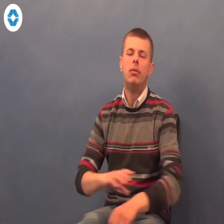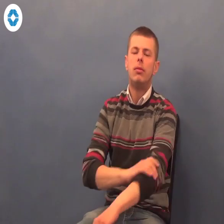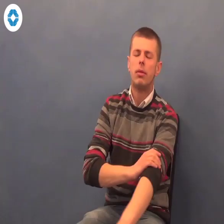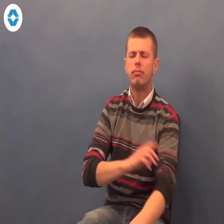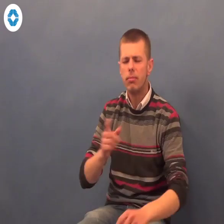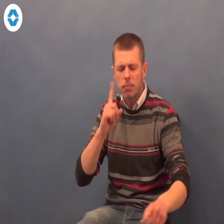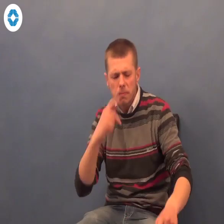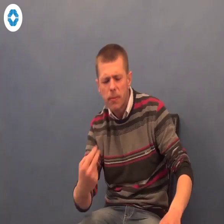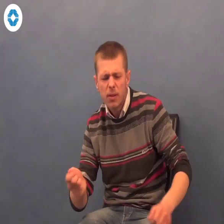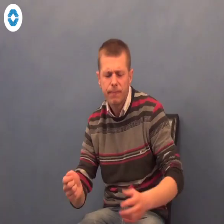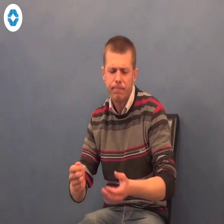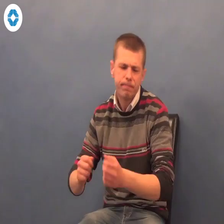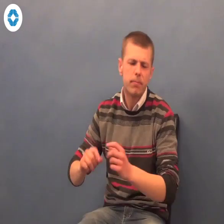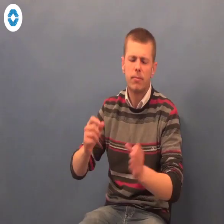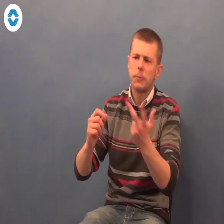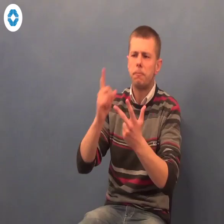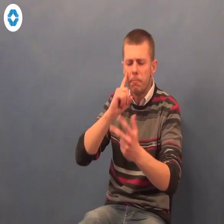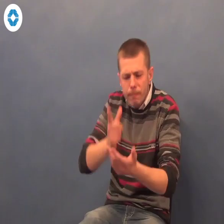Chłopiec odbijający piłkę rakietką patrzy na leżącego chłopca i razem we trzech mu pomagają.